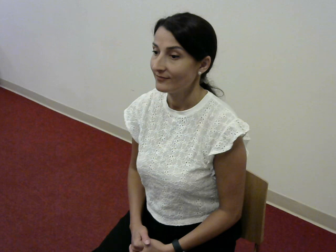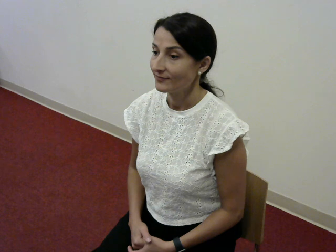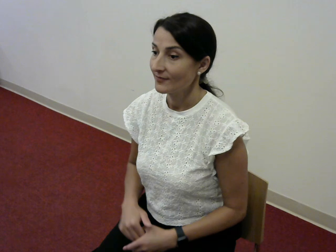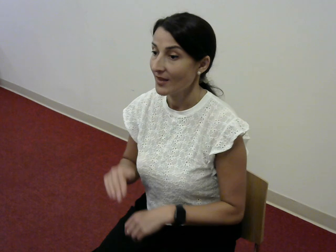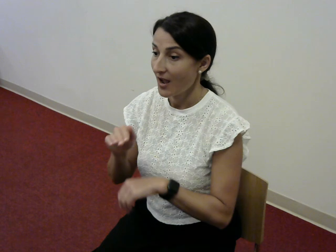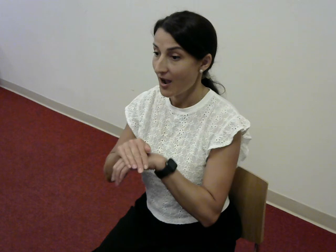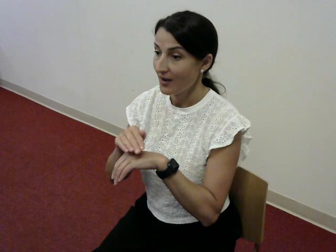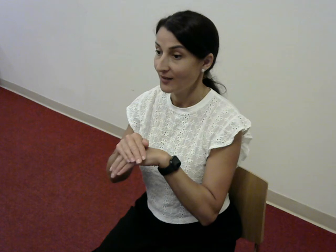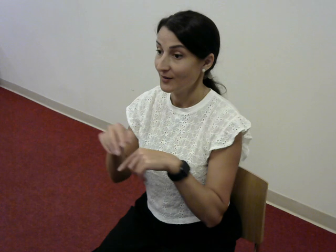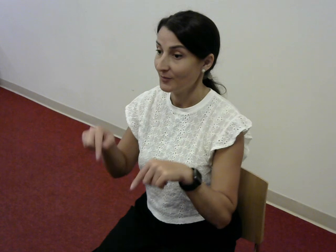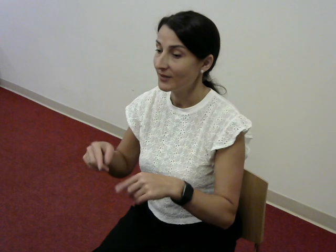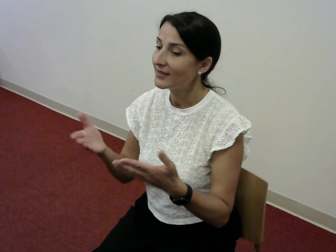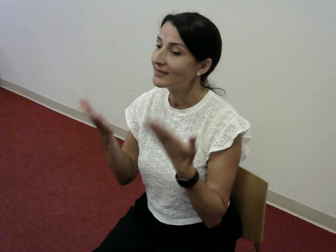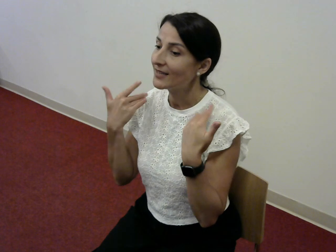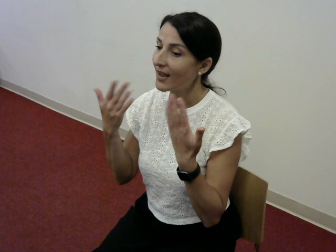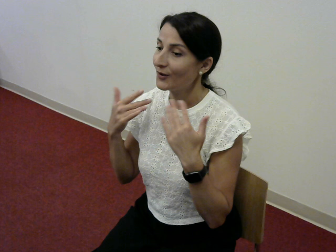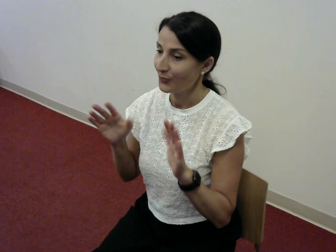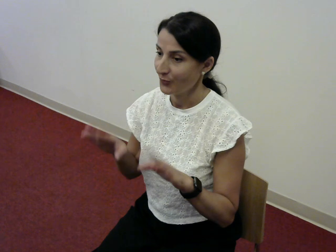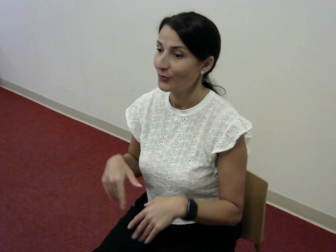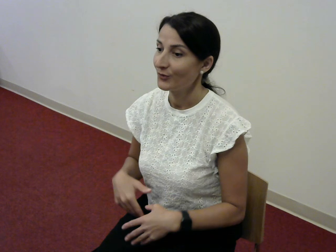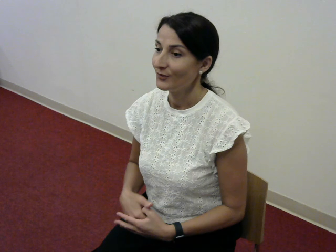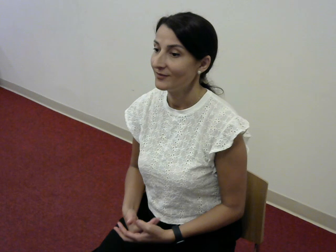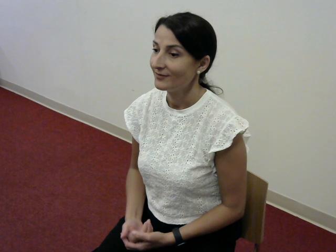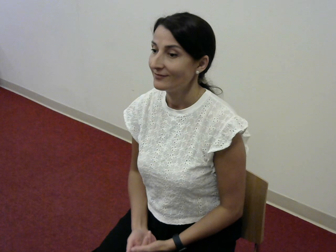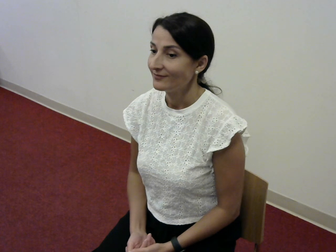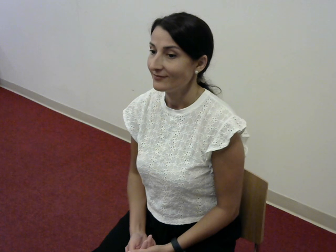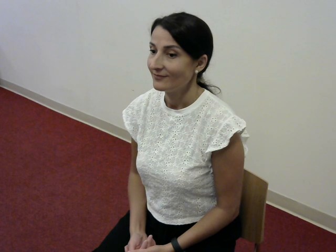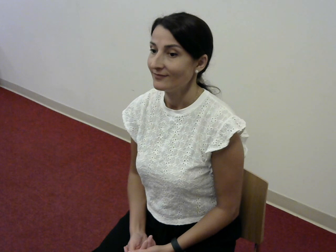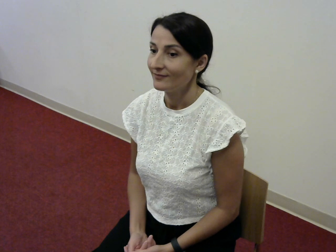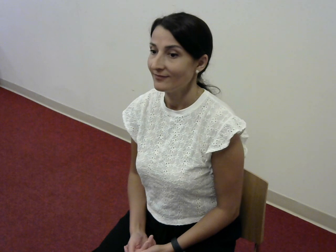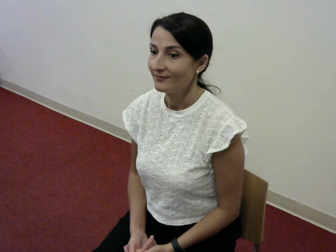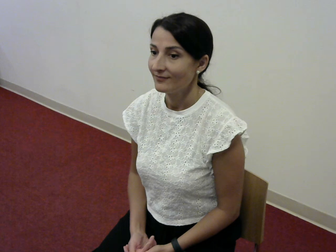Axşamlar bura sərin olur